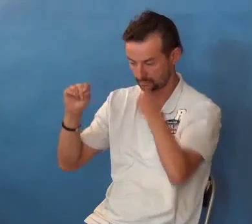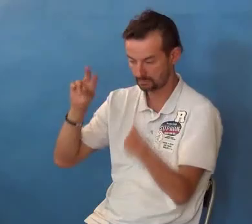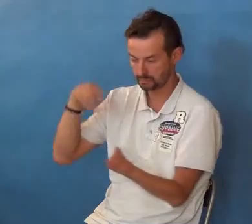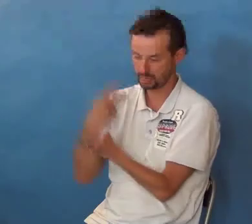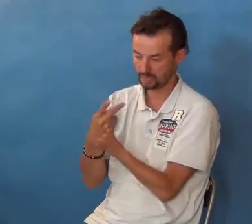Upadający człowiek.